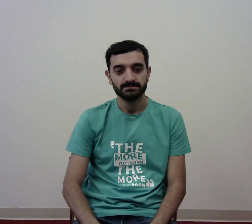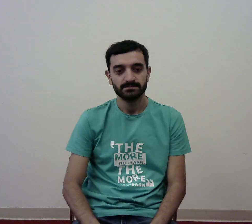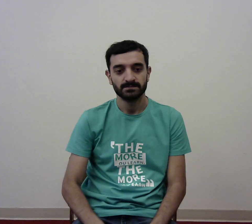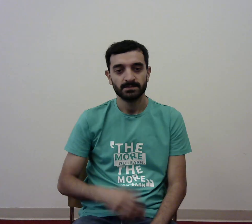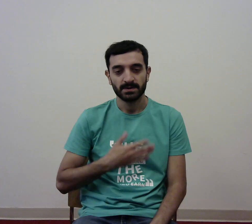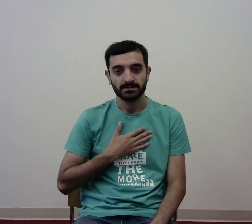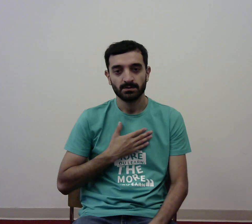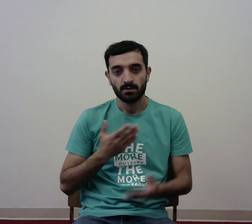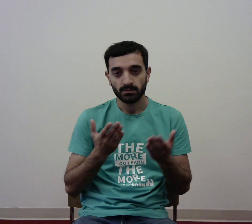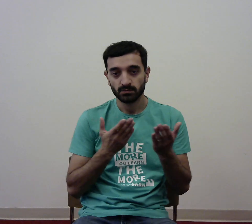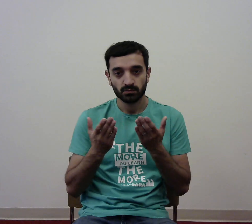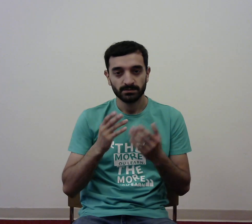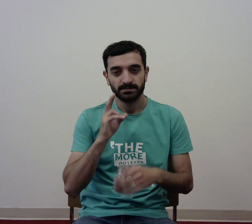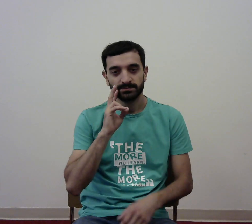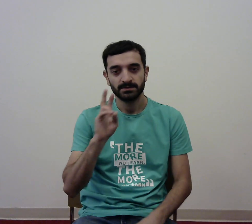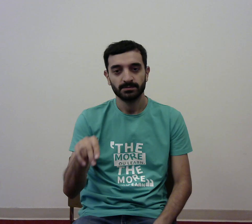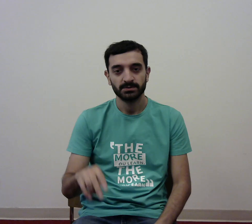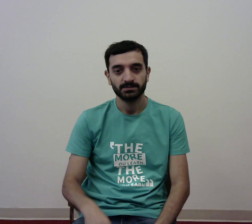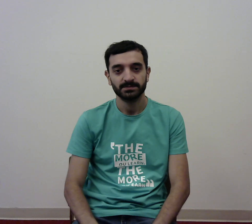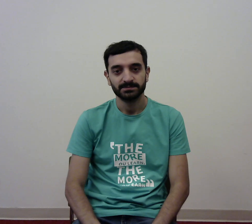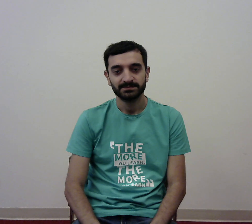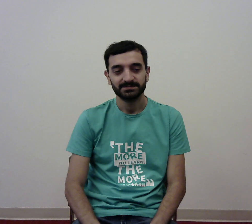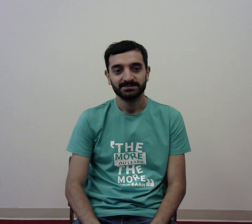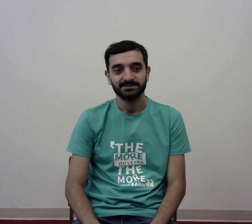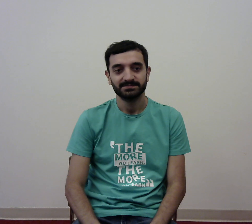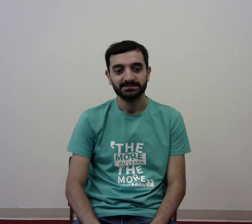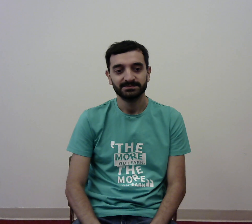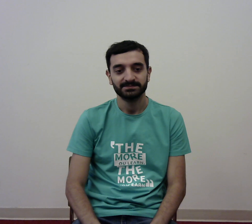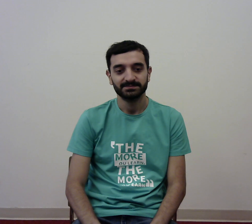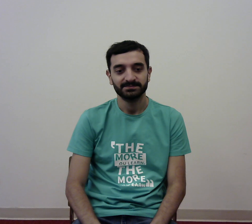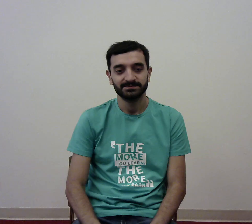Mən oxuya bilmirəm